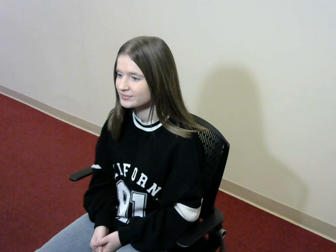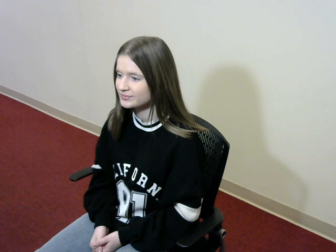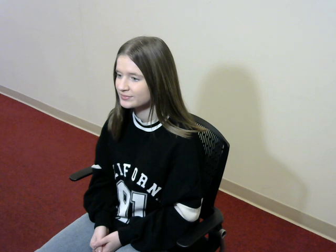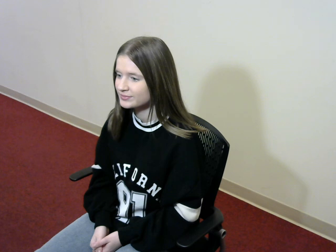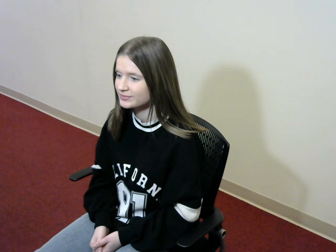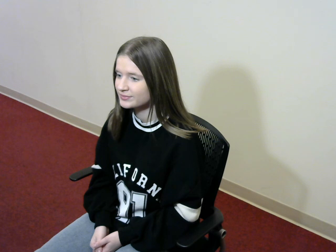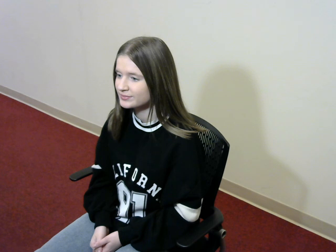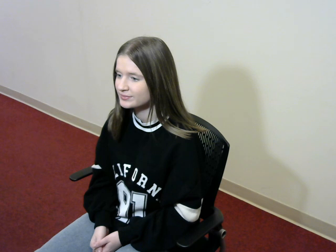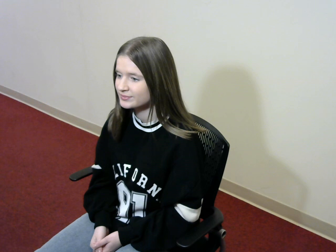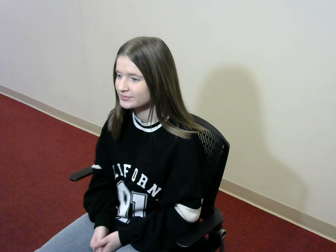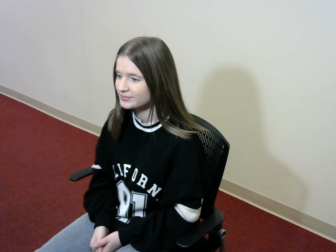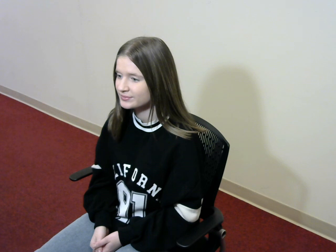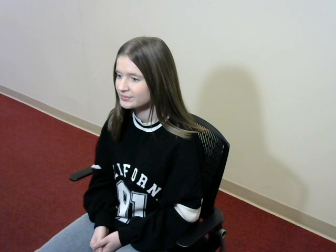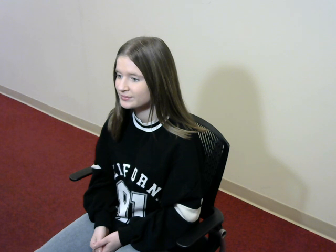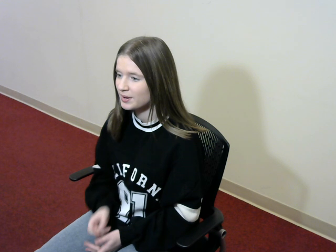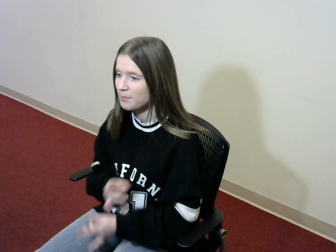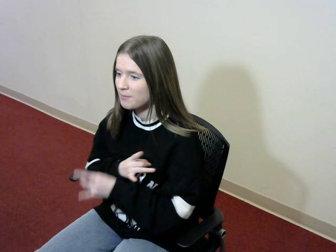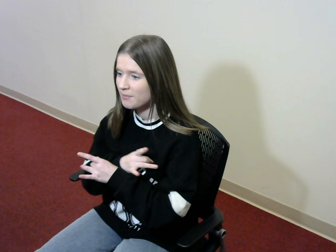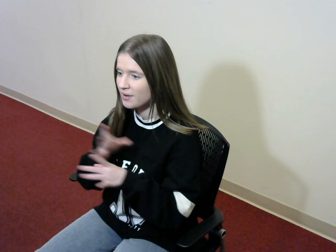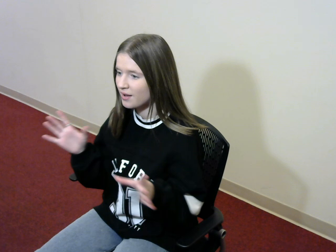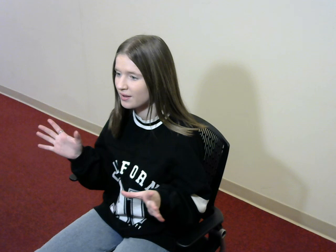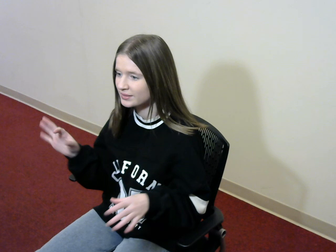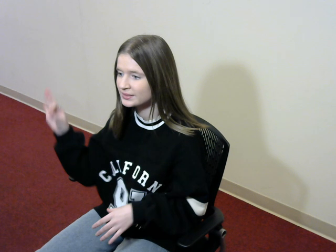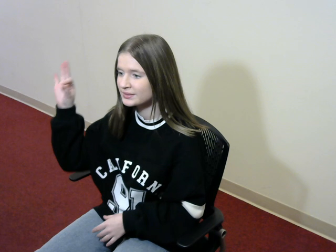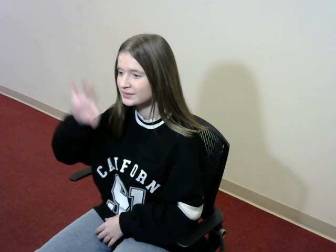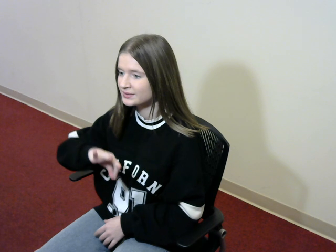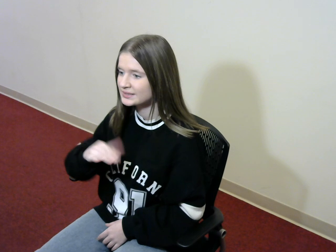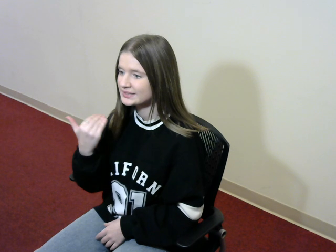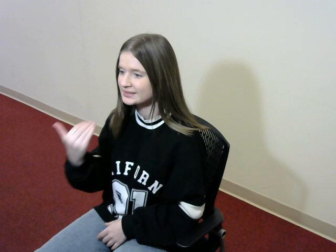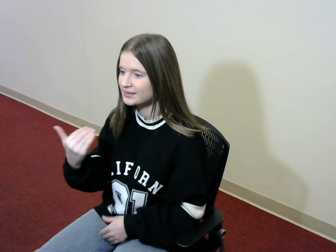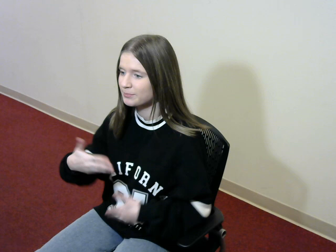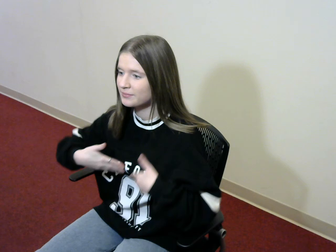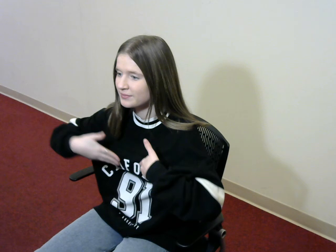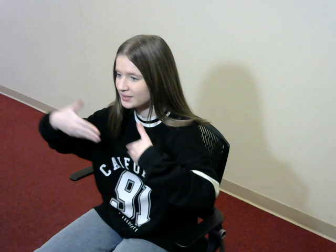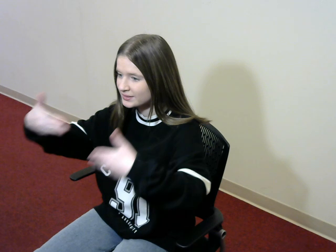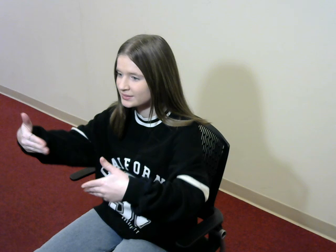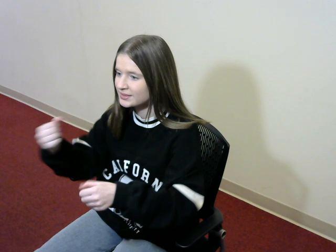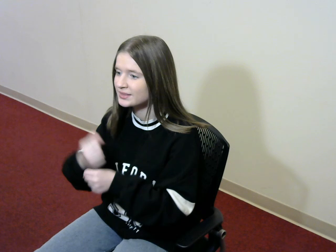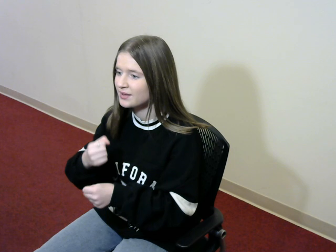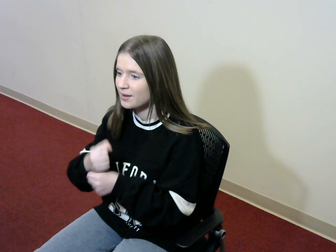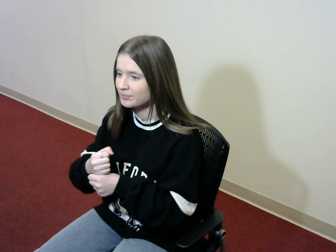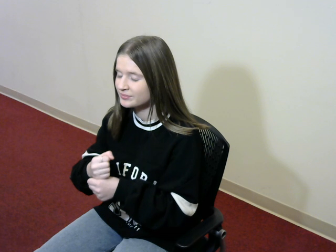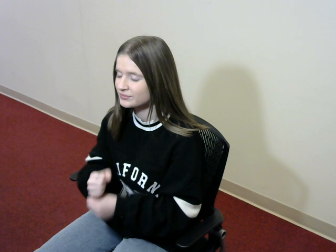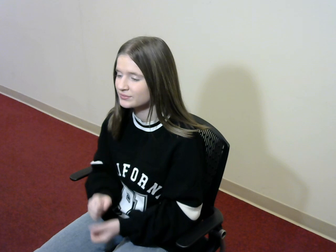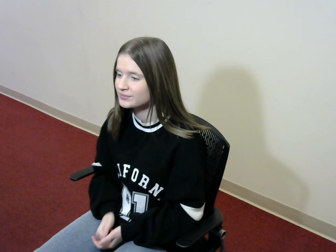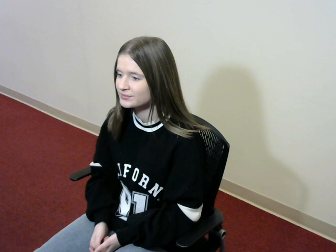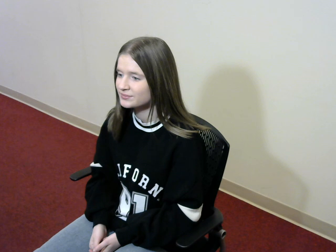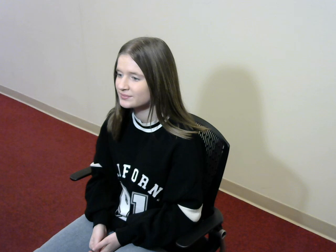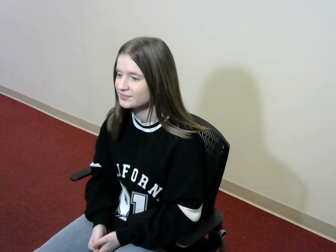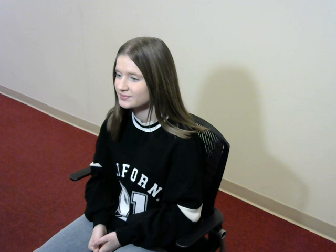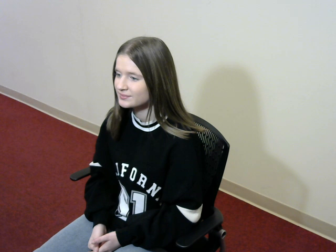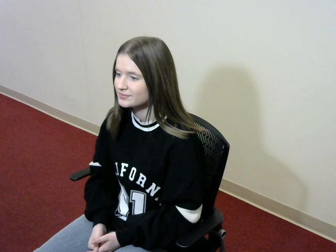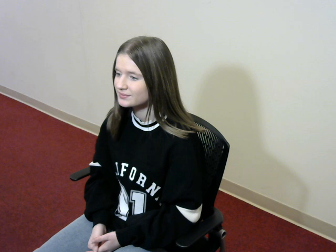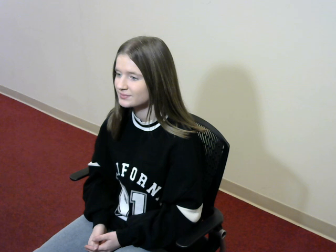Bayram münasibətilə sizi təbrik edirəm